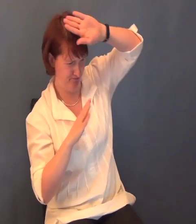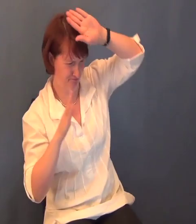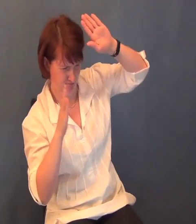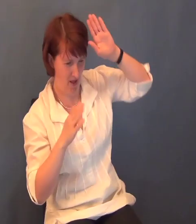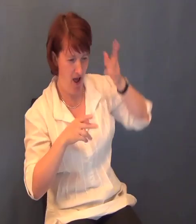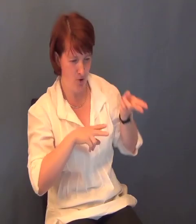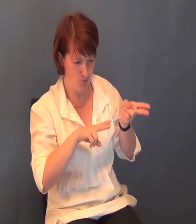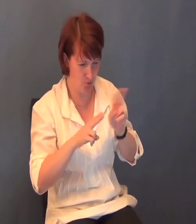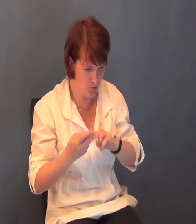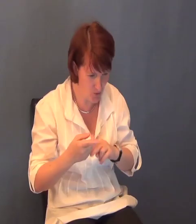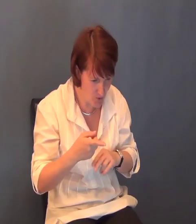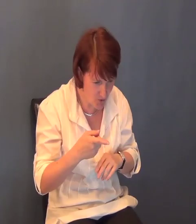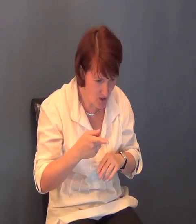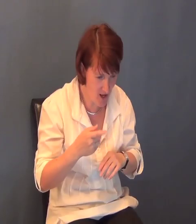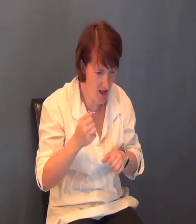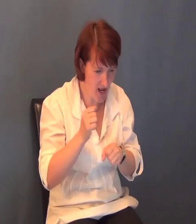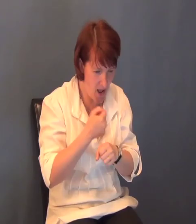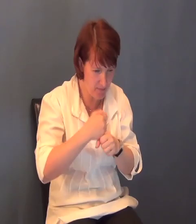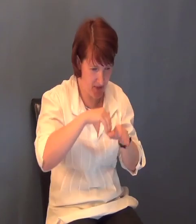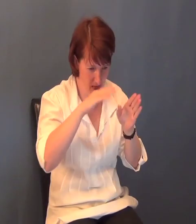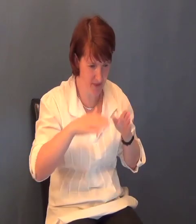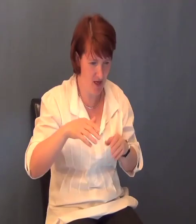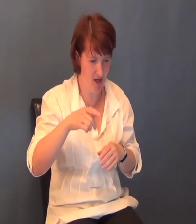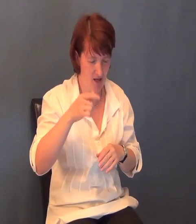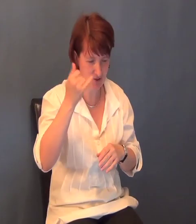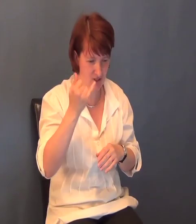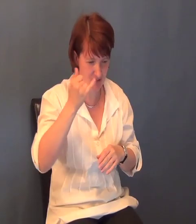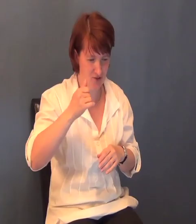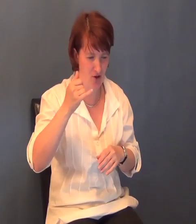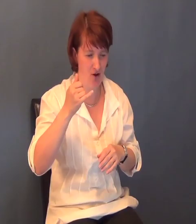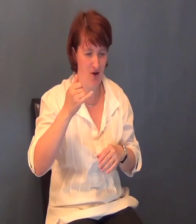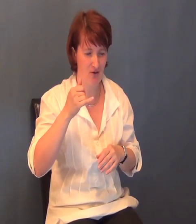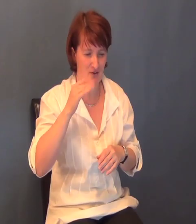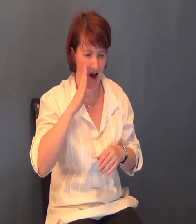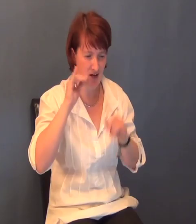Następnie na kamieniu dziecko krzyczy, woła.